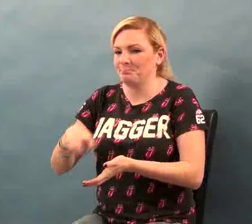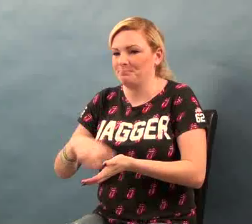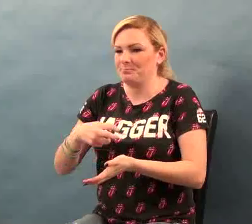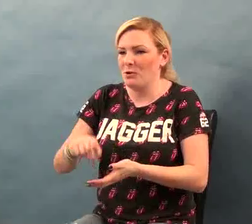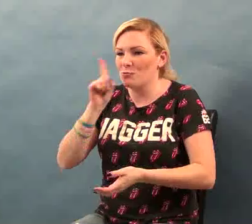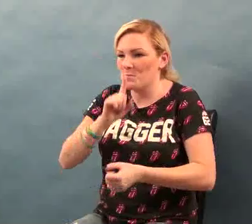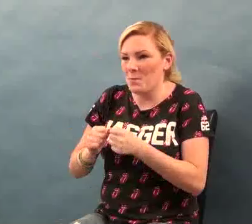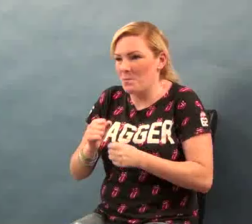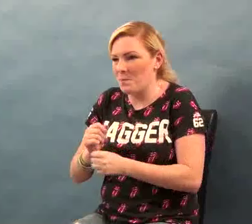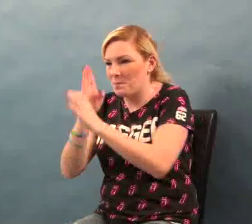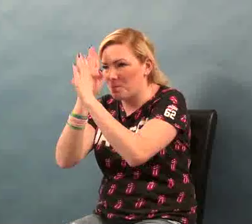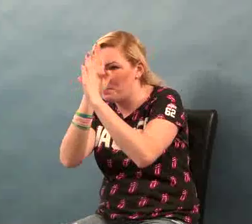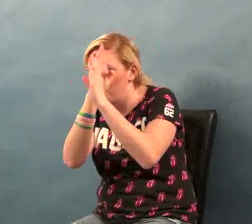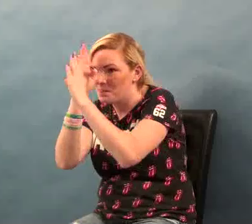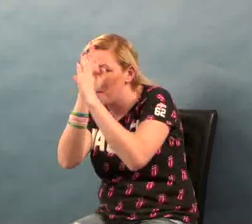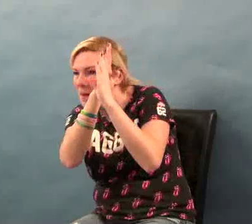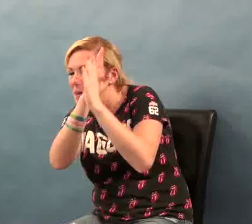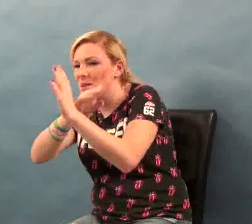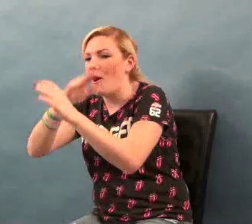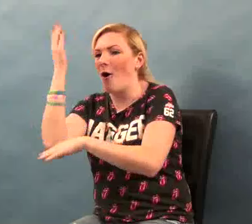Chłopiec biegnie i patrzy z ukrycia na okno.